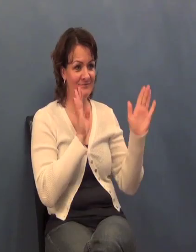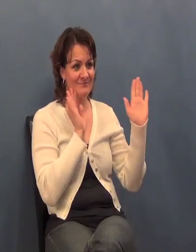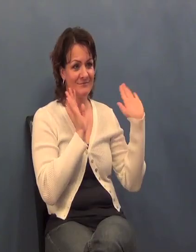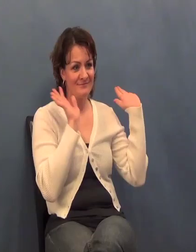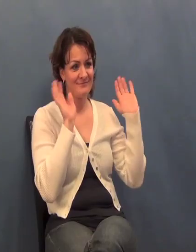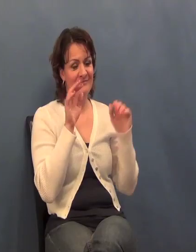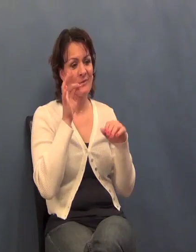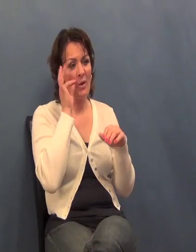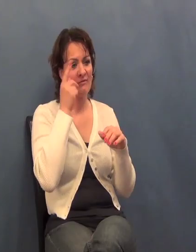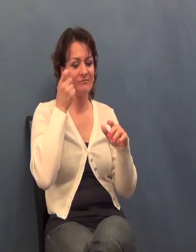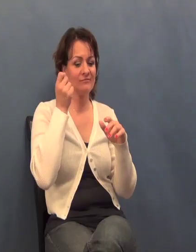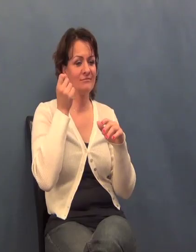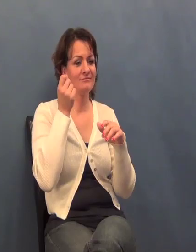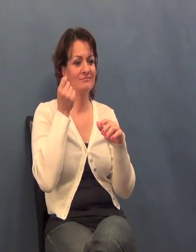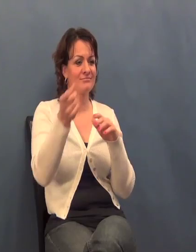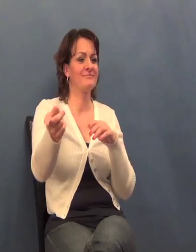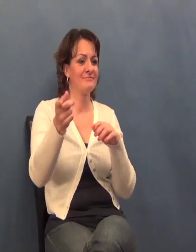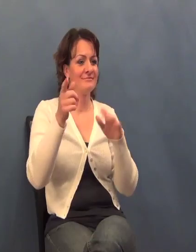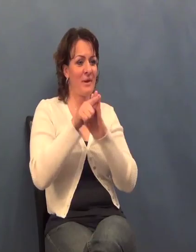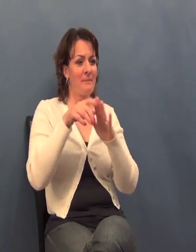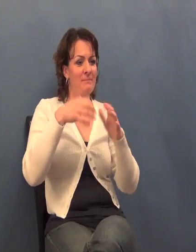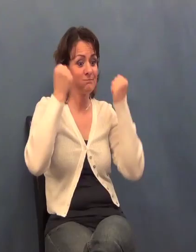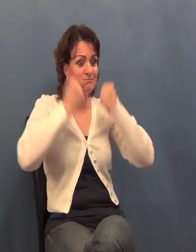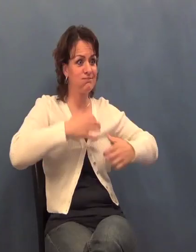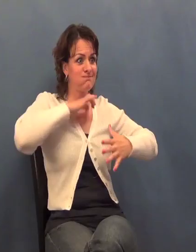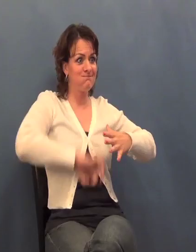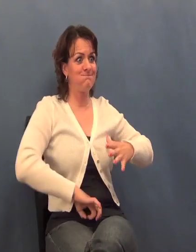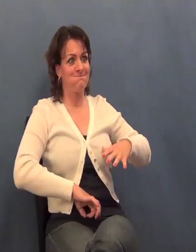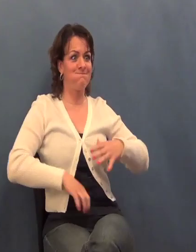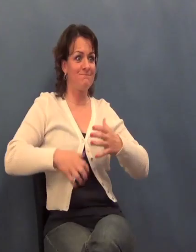Wyrzucono kulę , a kot ją połknął i teraz ta kula jest w środku kota i jest ciężka.